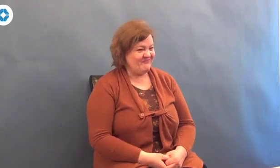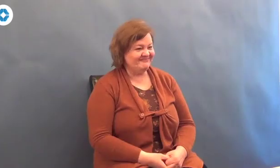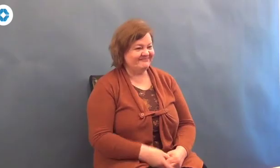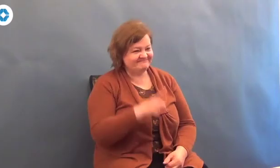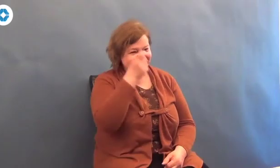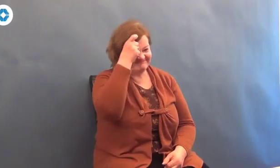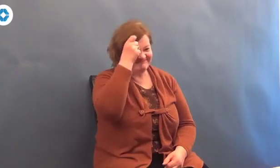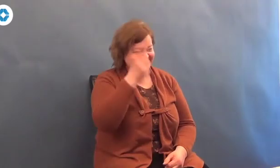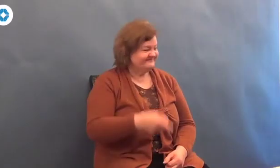To diabeł.